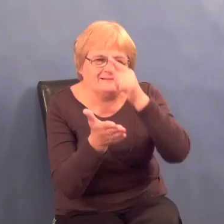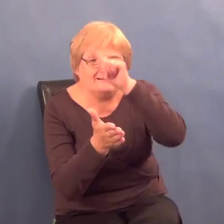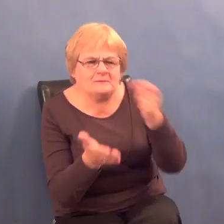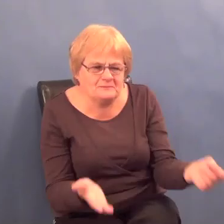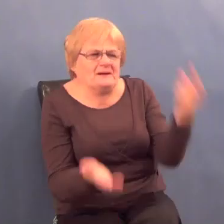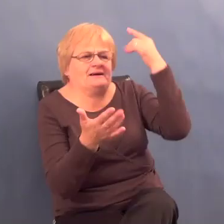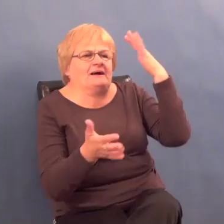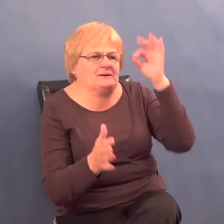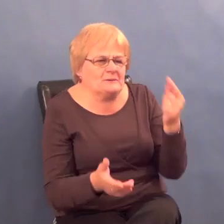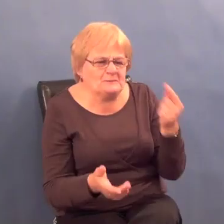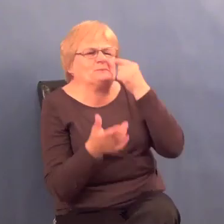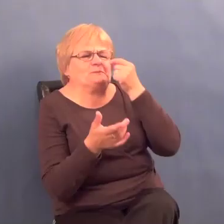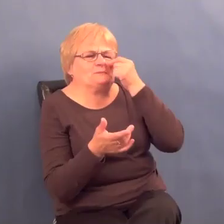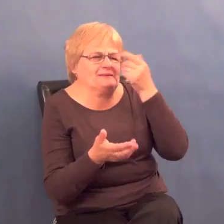Charlie rzuca w tył i trafia w twarz mężczyzny.